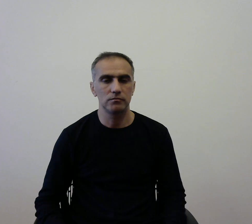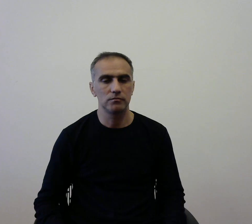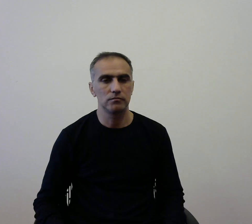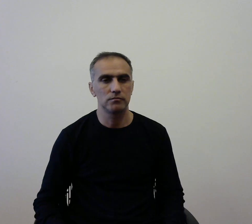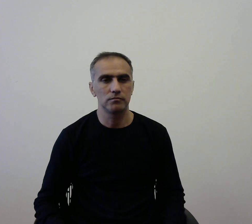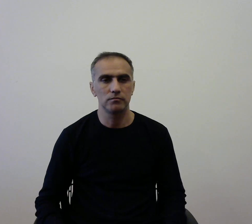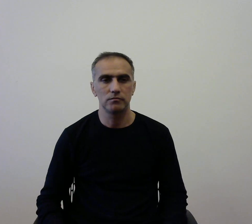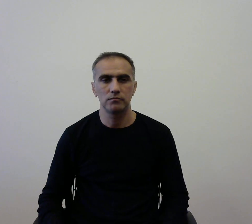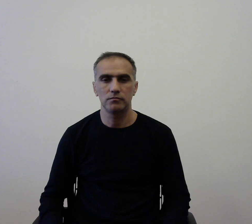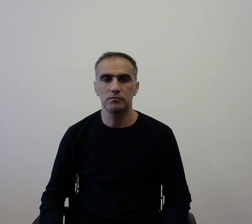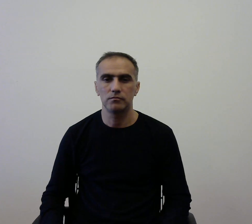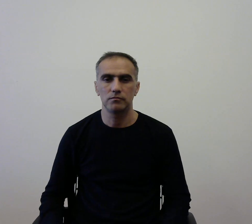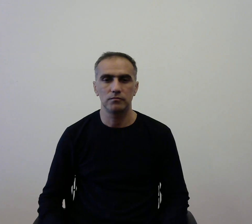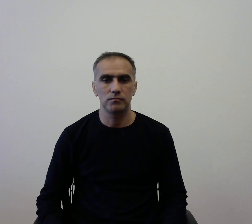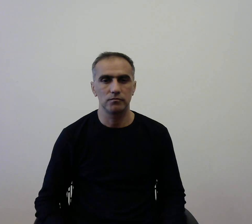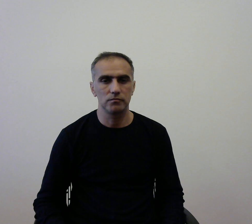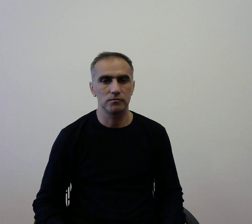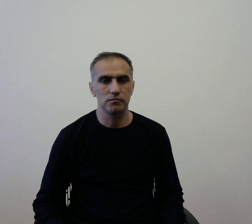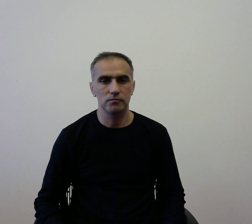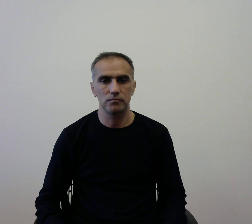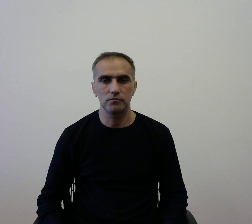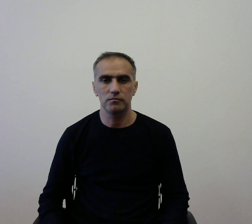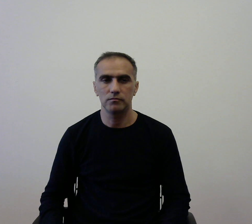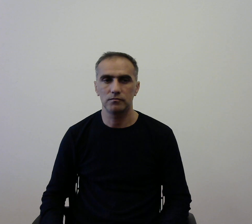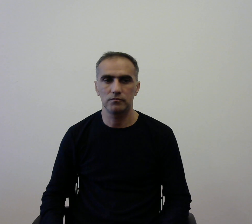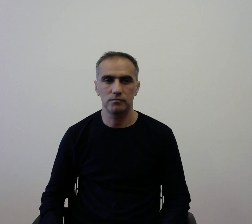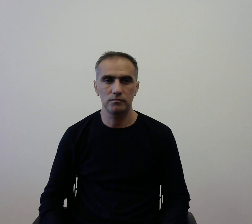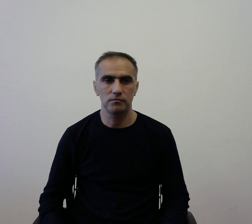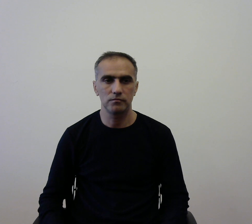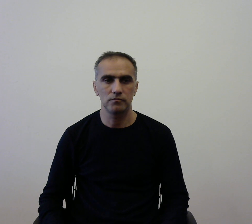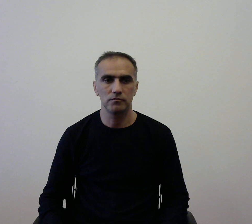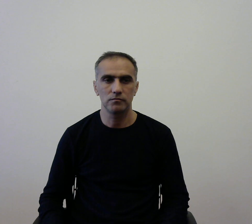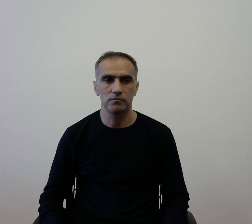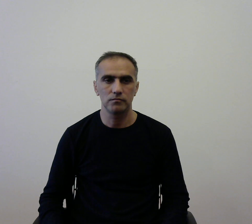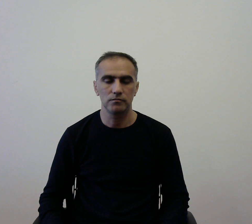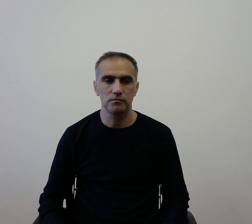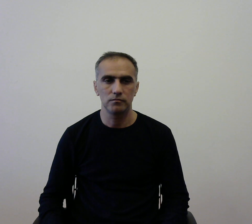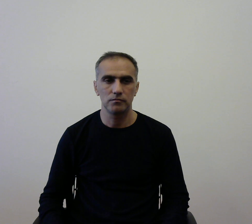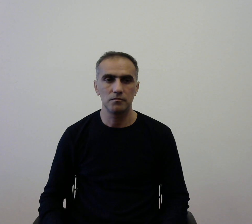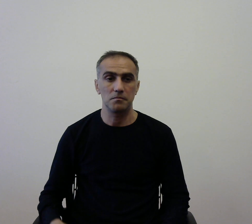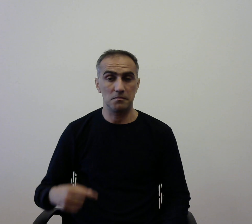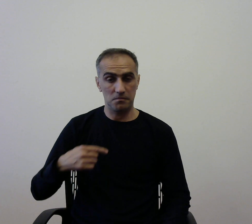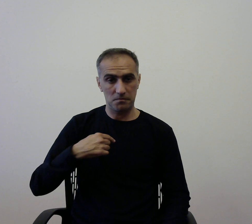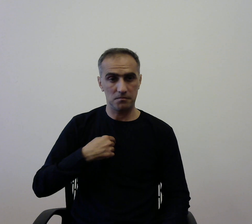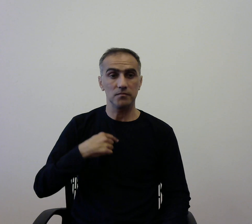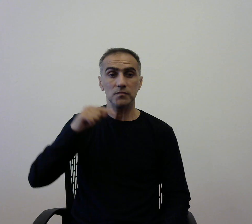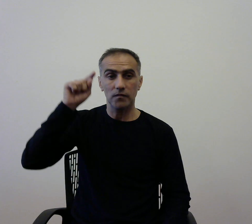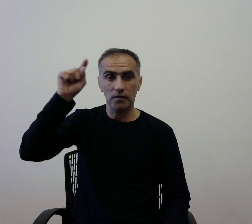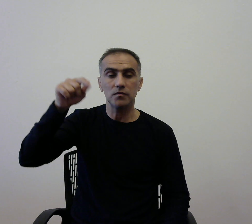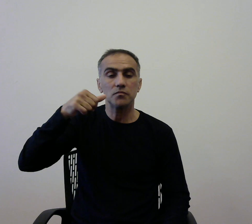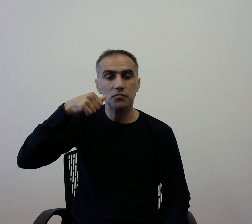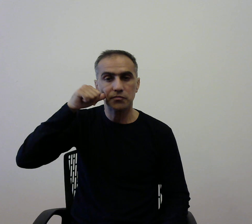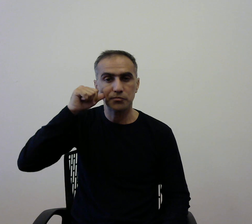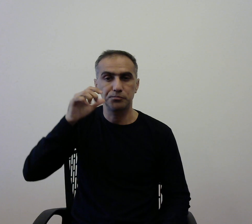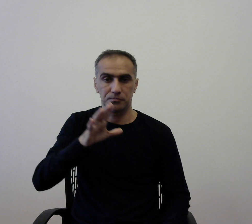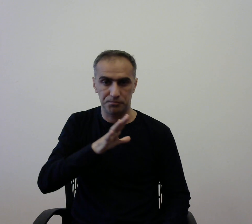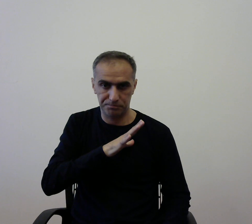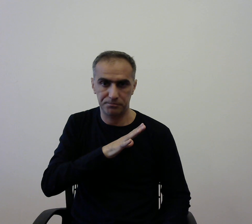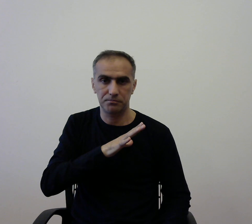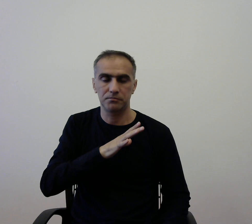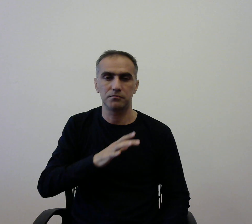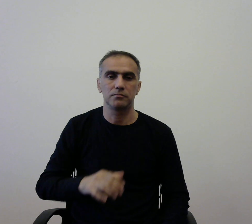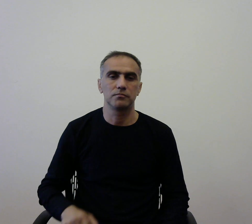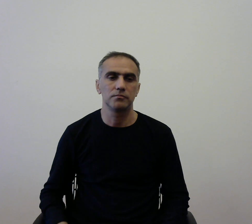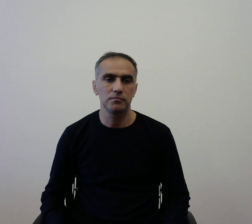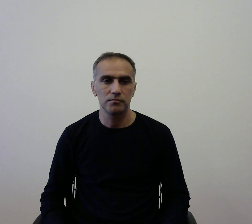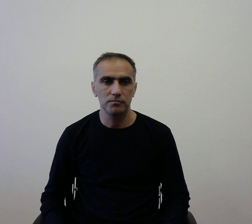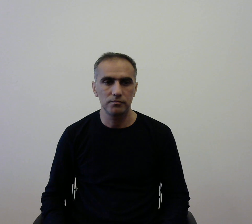Mən orda dünən olmuşam